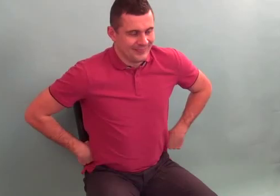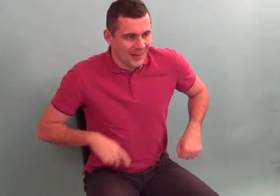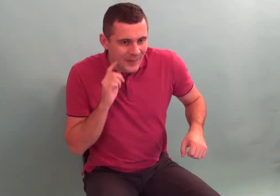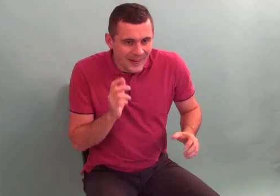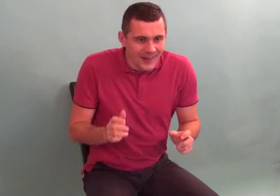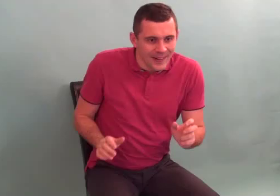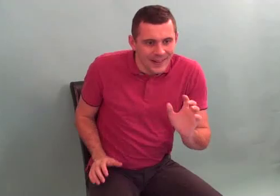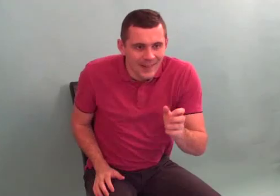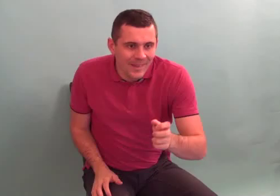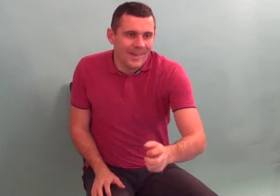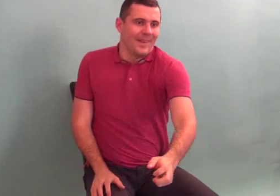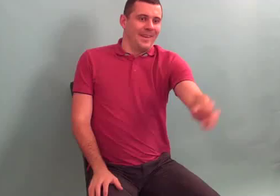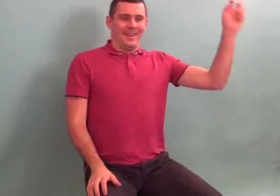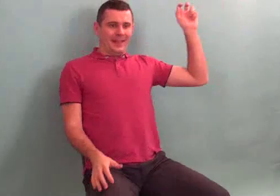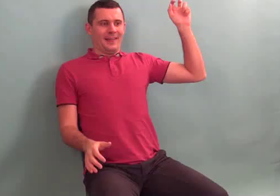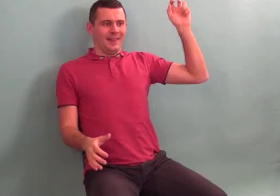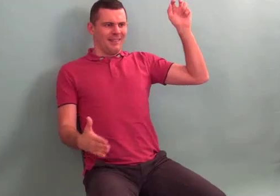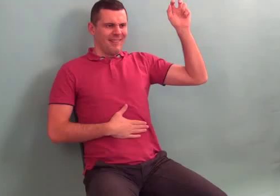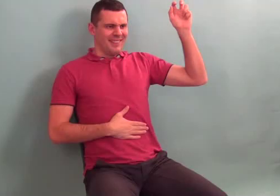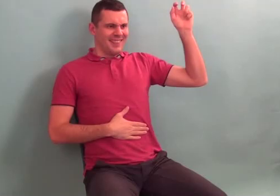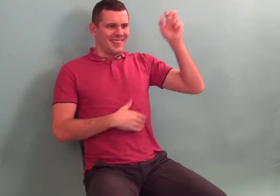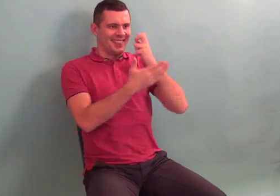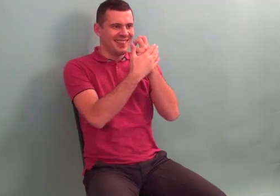Chłopak bierze zamach i jego ręka dotyka brzucha policjanta.